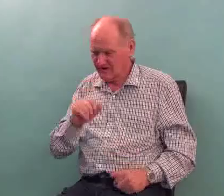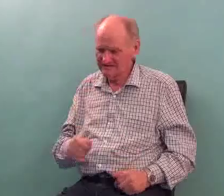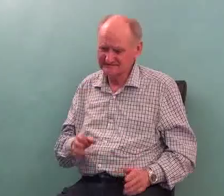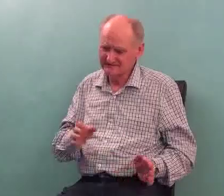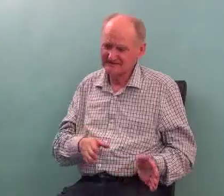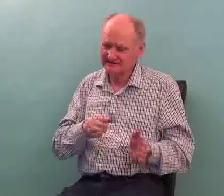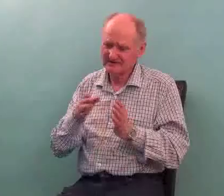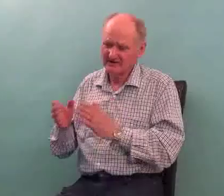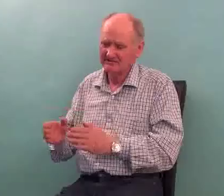Następny.